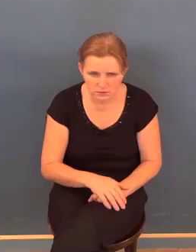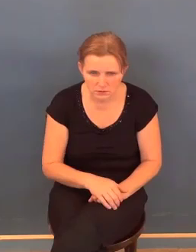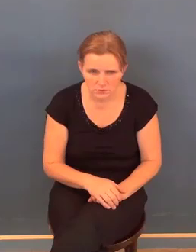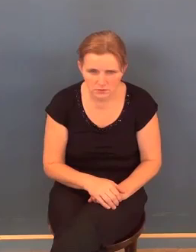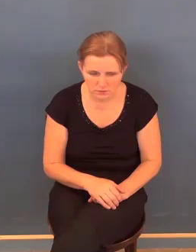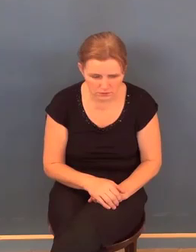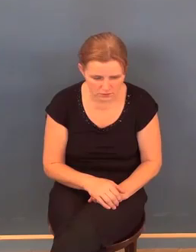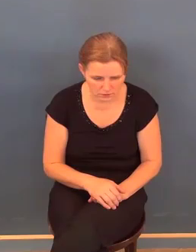Kiedy?